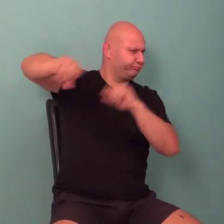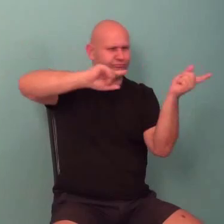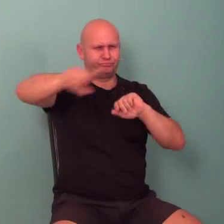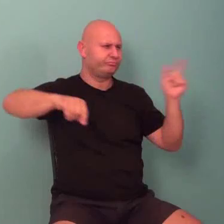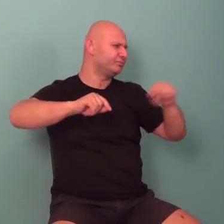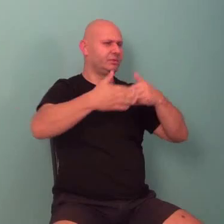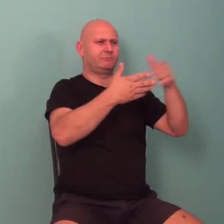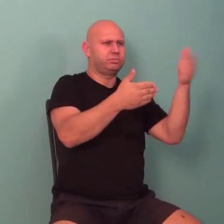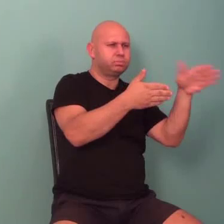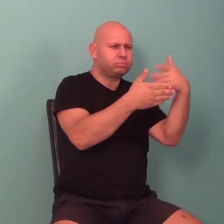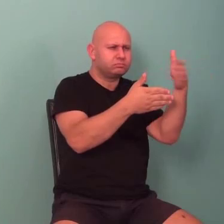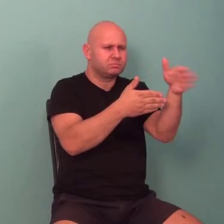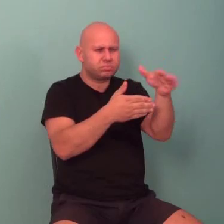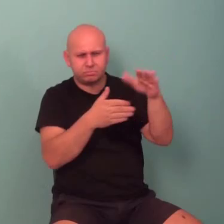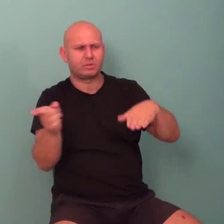Otwierano wszystkie drzwi po kolei.